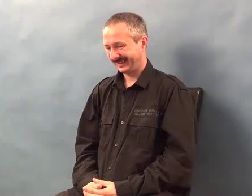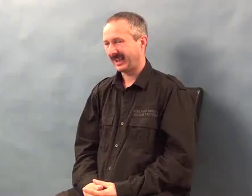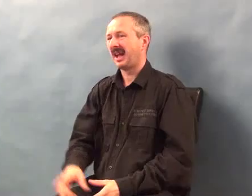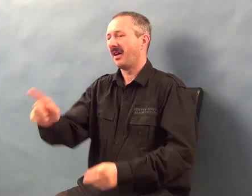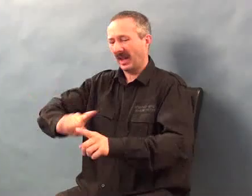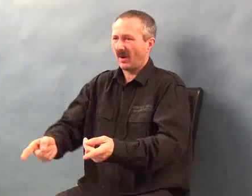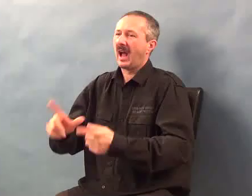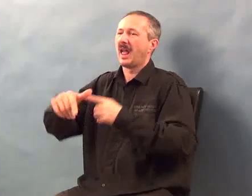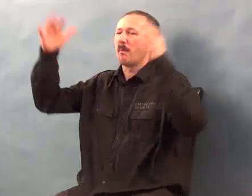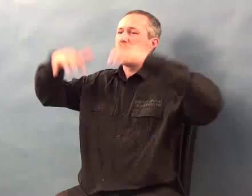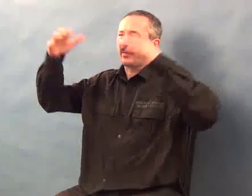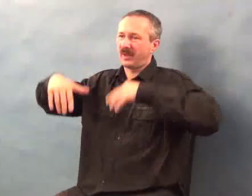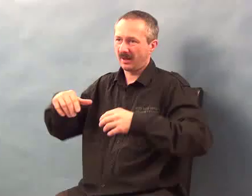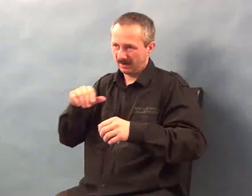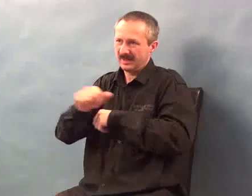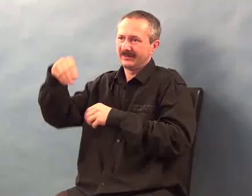Tu nie wolno, ale jak jest deszcz to wolno.